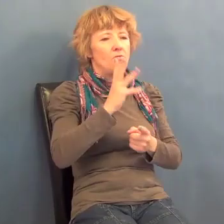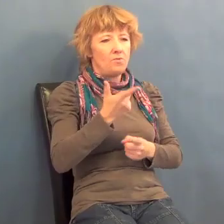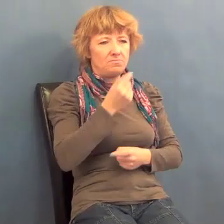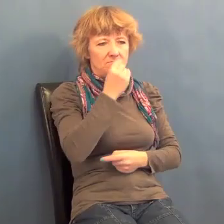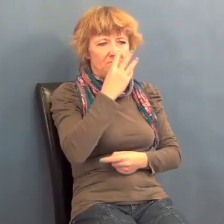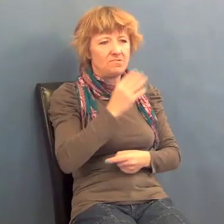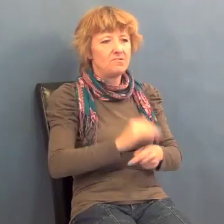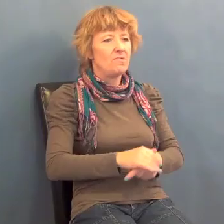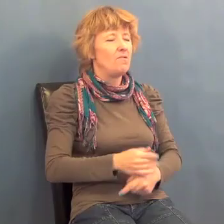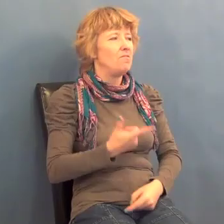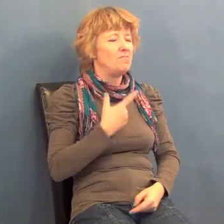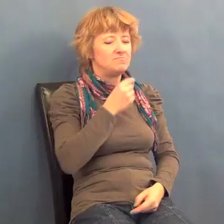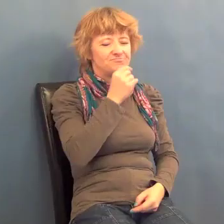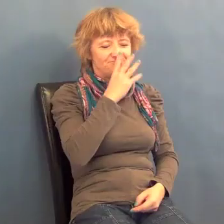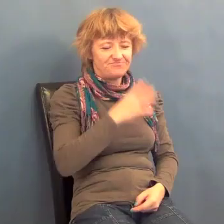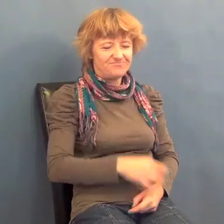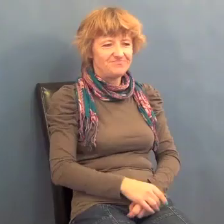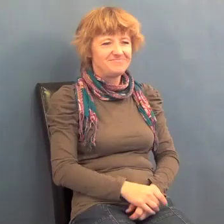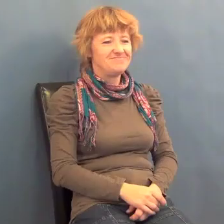Czyli się pomyliłam i już wiem, aha.